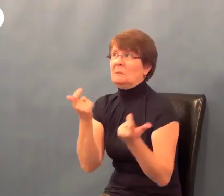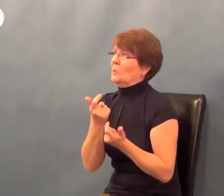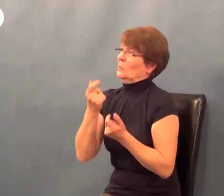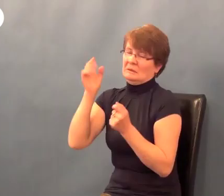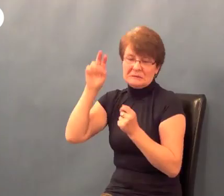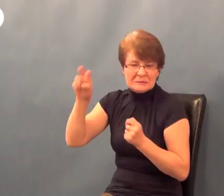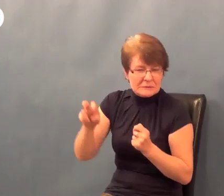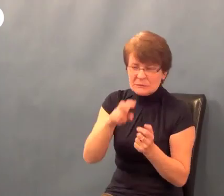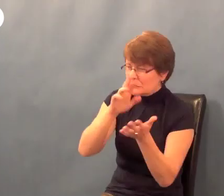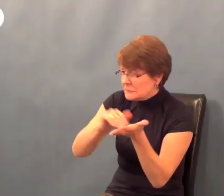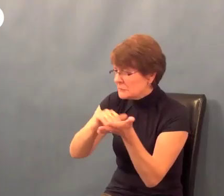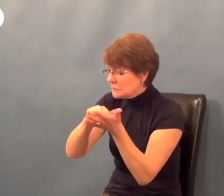Poszedł szukać dalej.